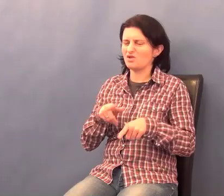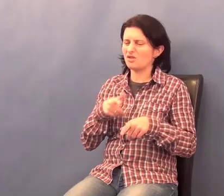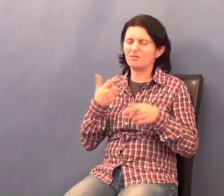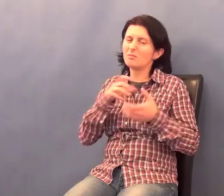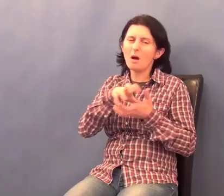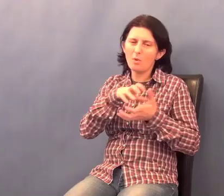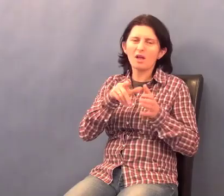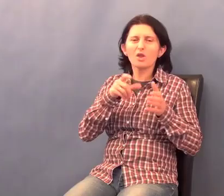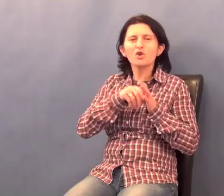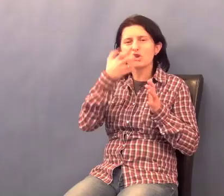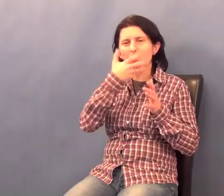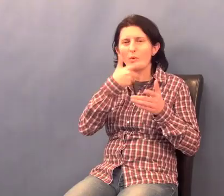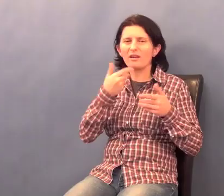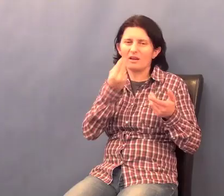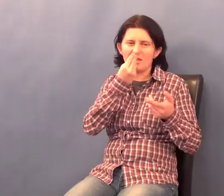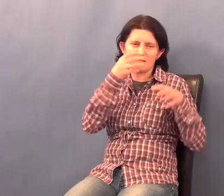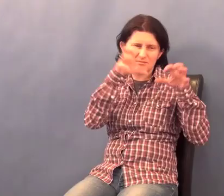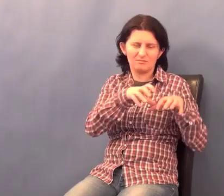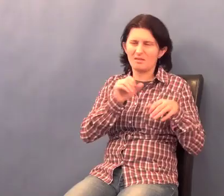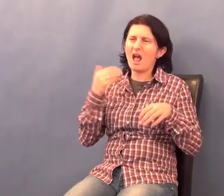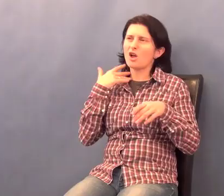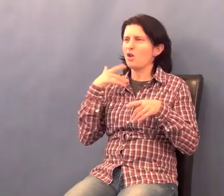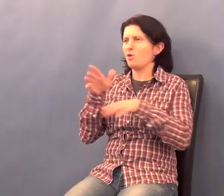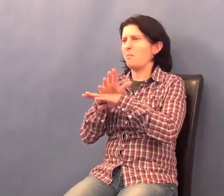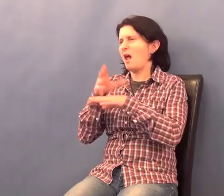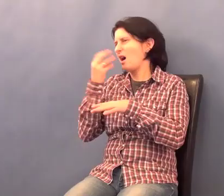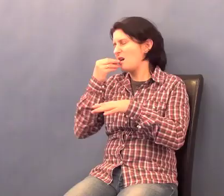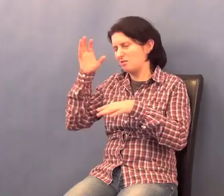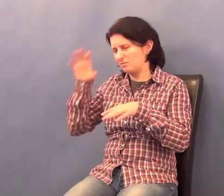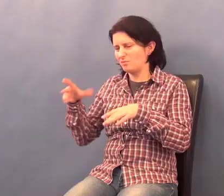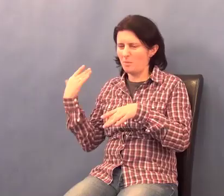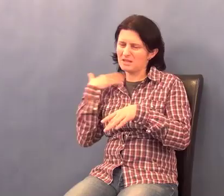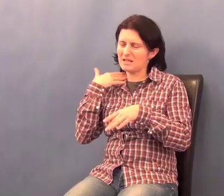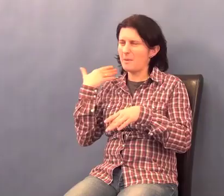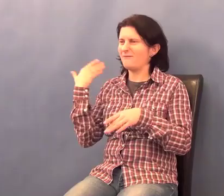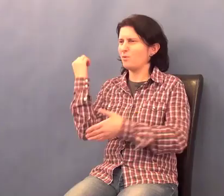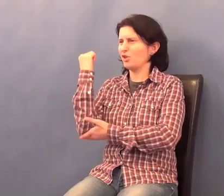Hamburger to ciepłe jedzenie, a alkohol pije się restauracji. Tam, gdzie serwują jedzenie i alkohole.